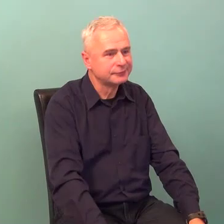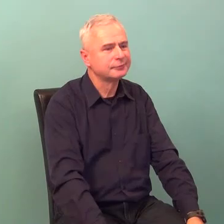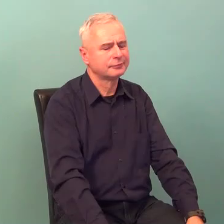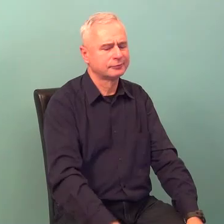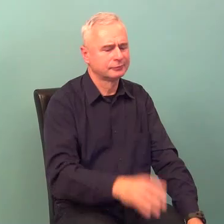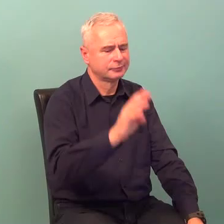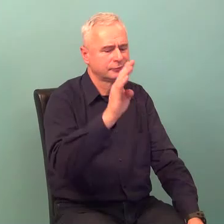Czwartego.